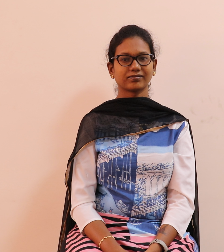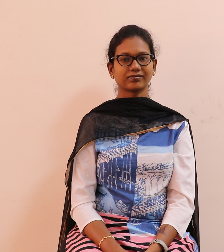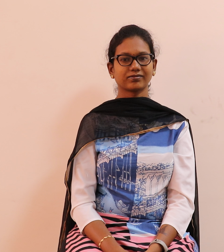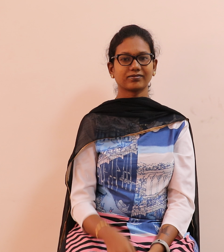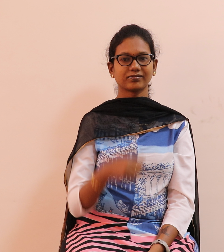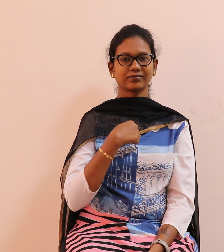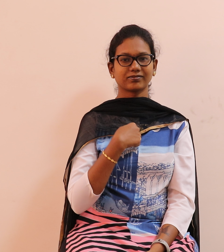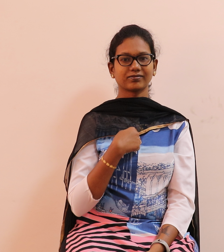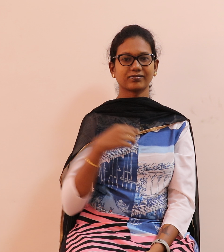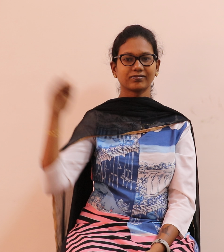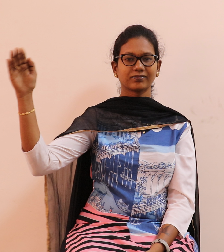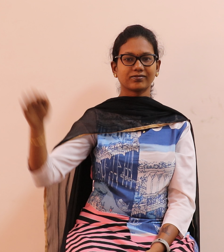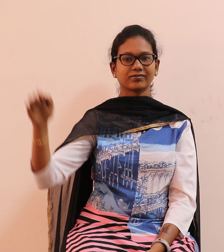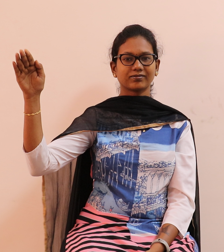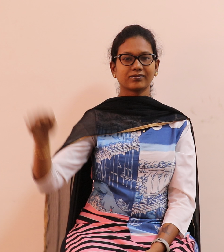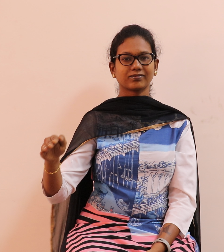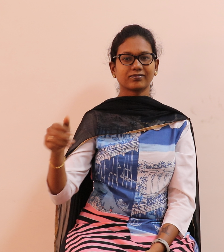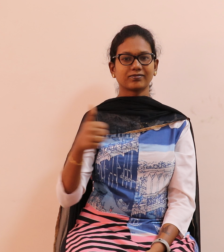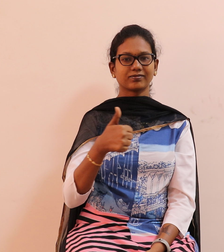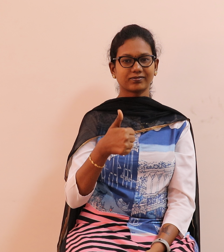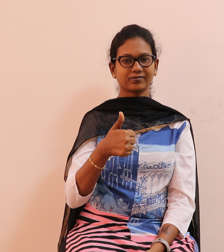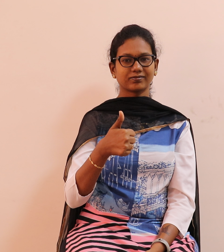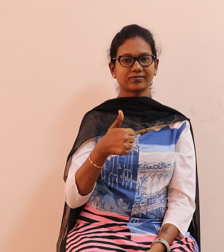i really appreciate it